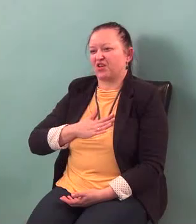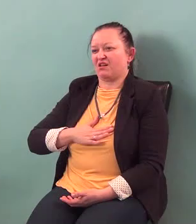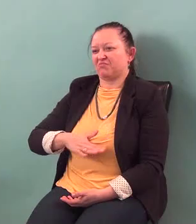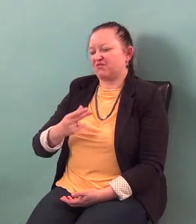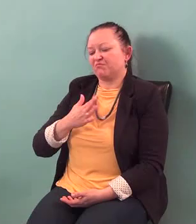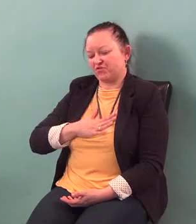Nieprzyjemne to jest.